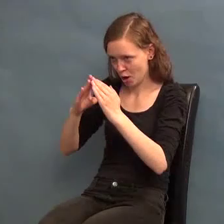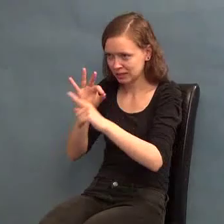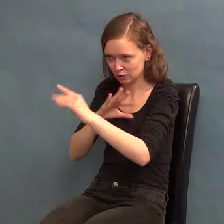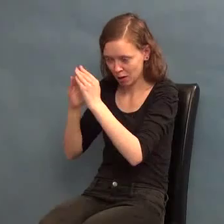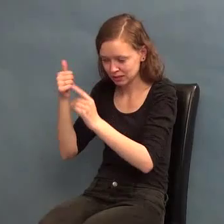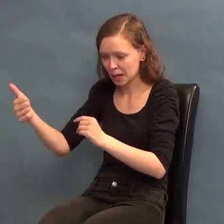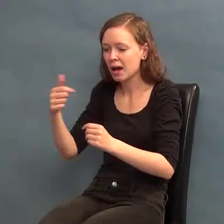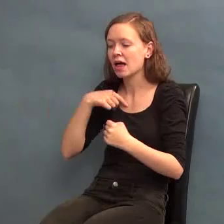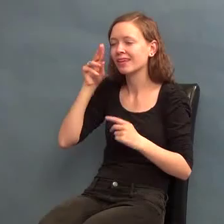Syn był w domu sam.